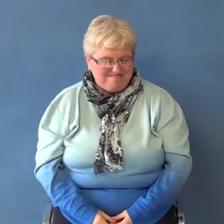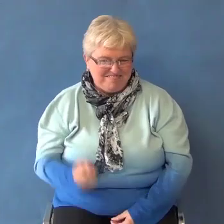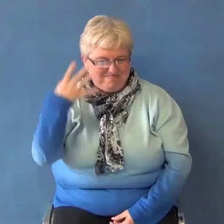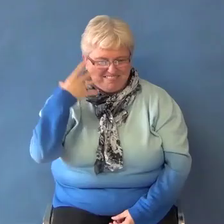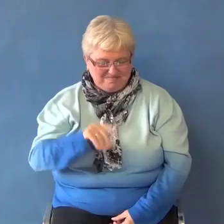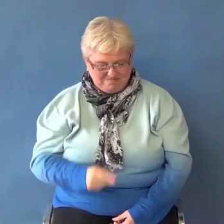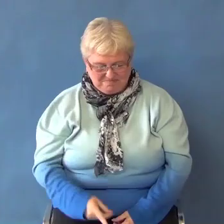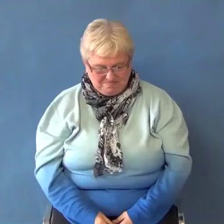Prysznic, nie.